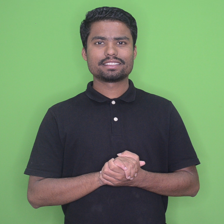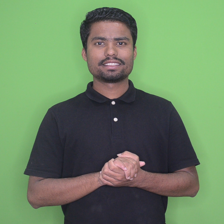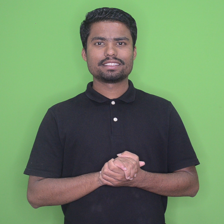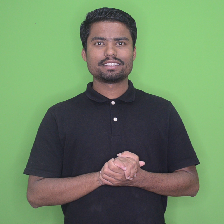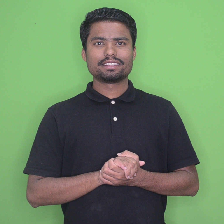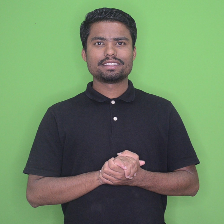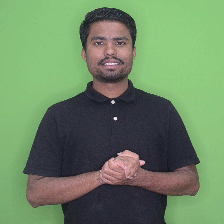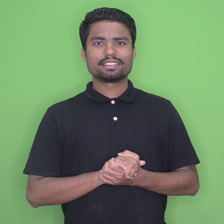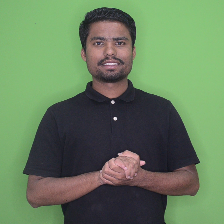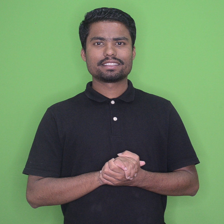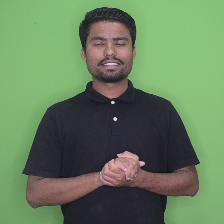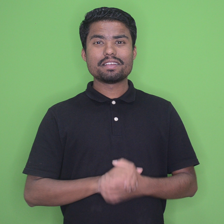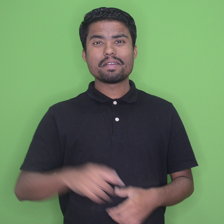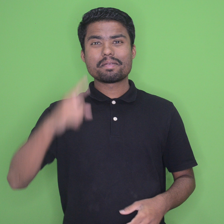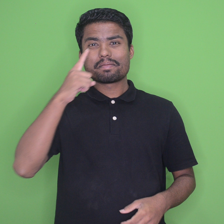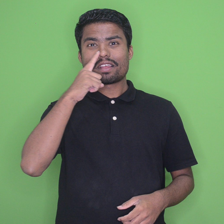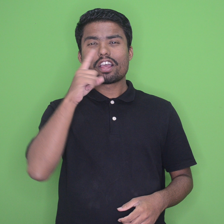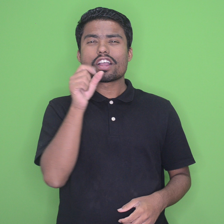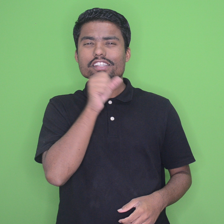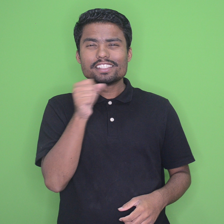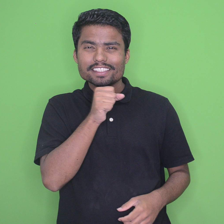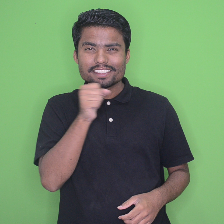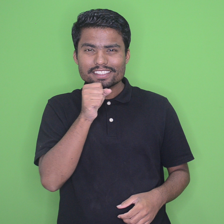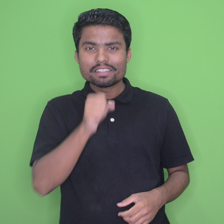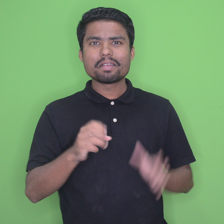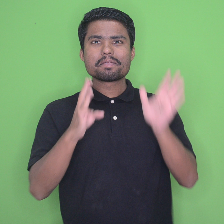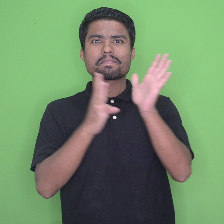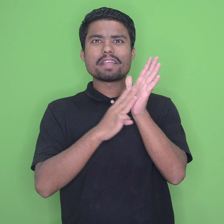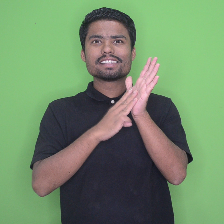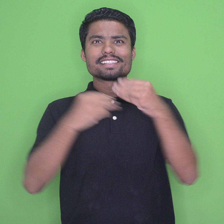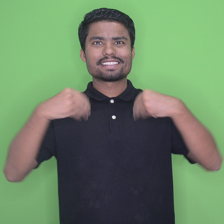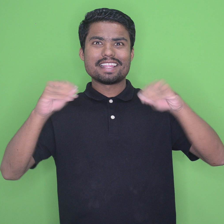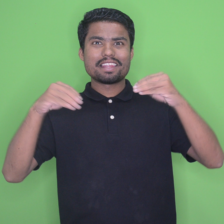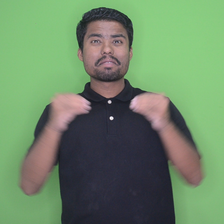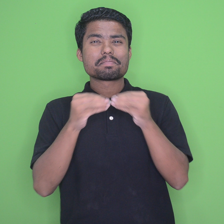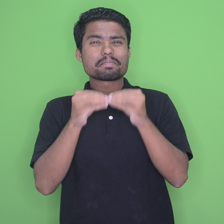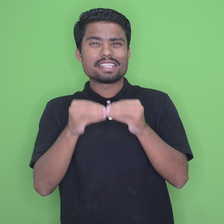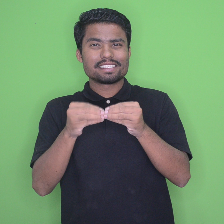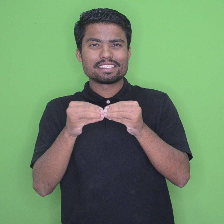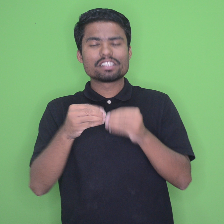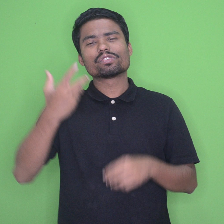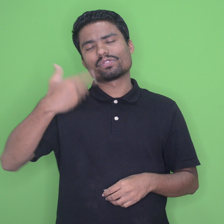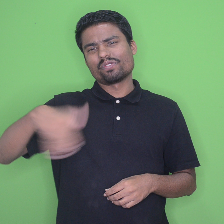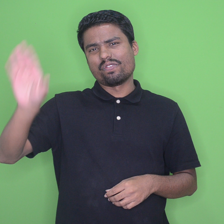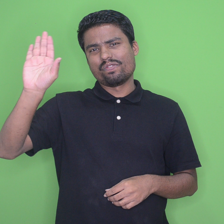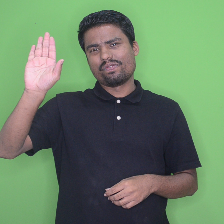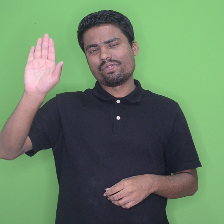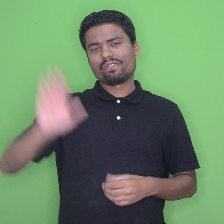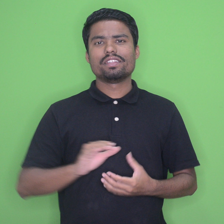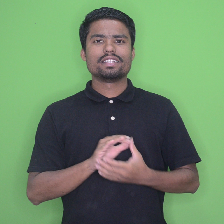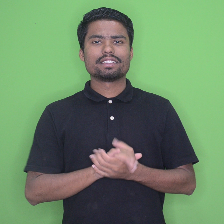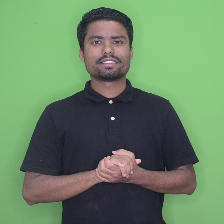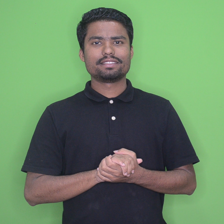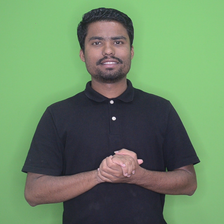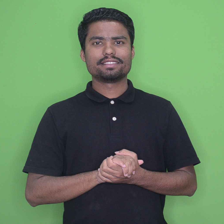Grand mother is going to market